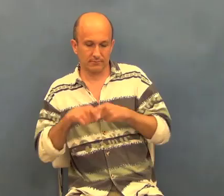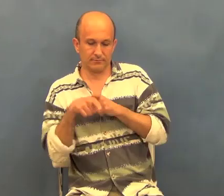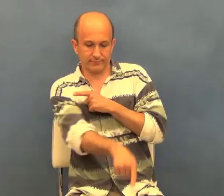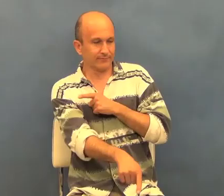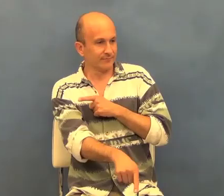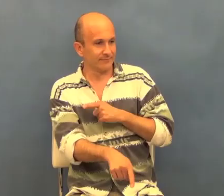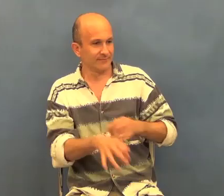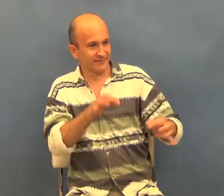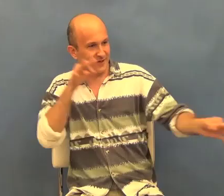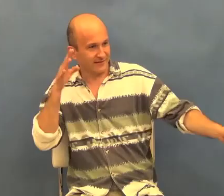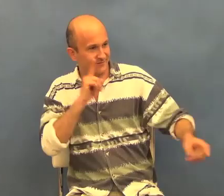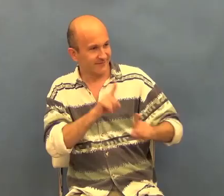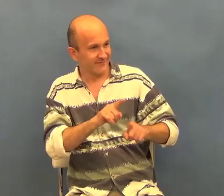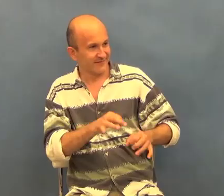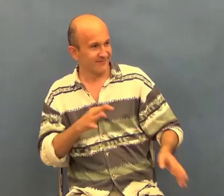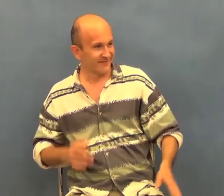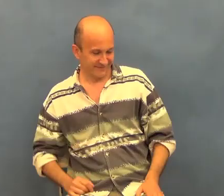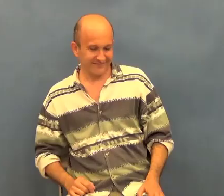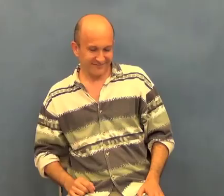Strzela jak strzałą.